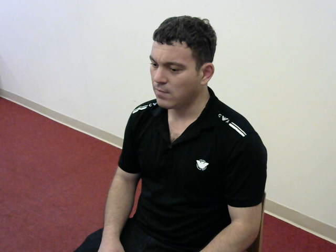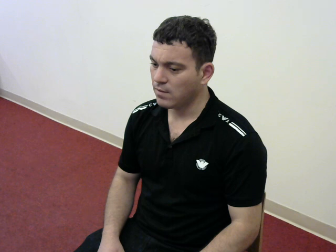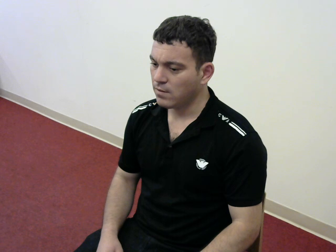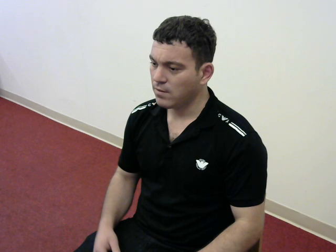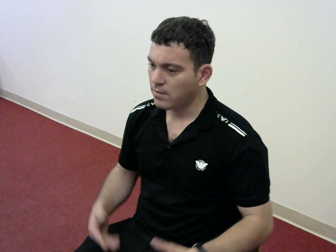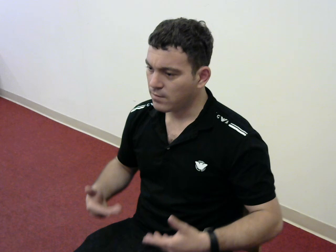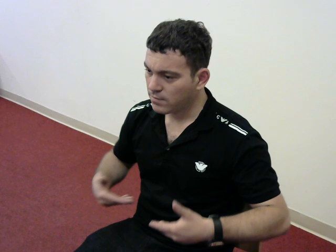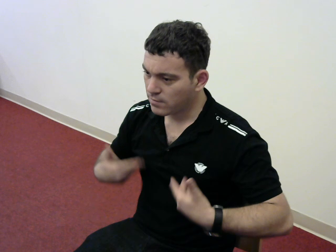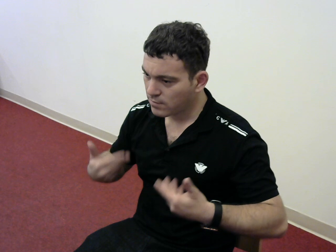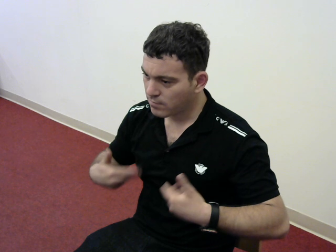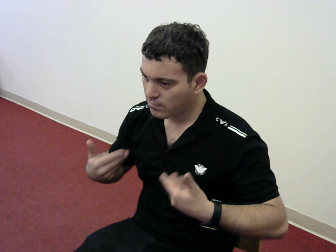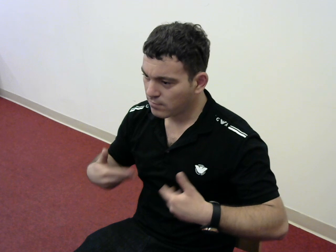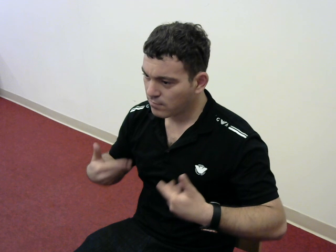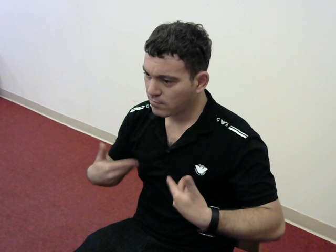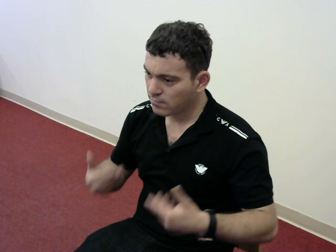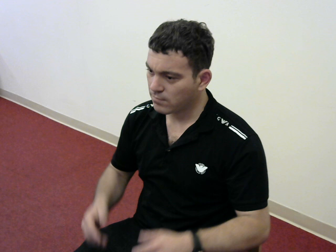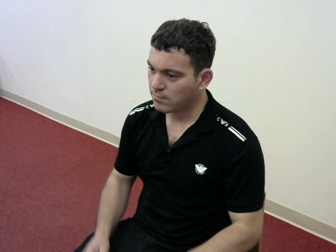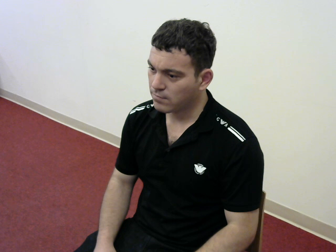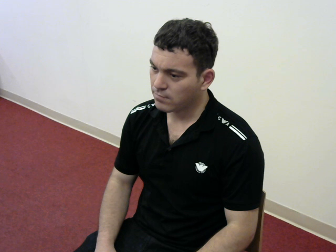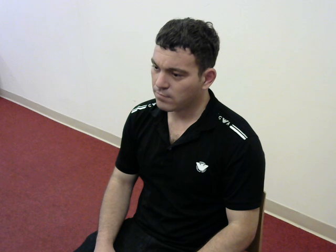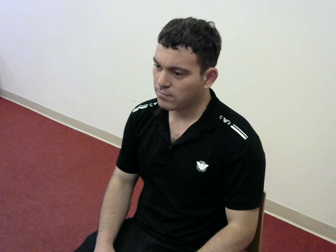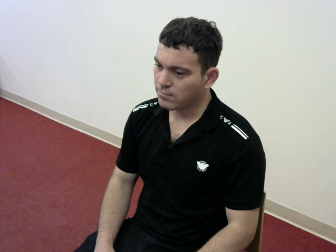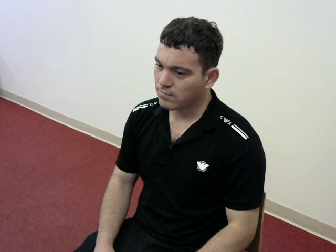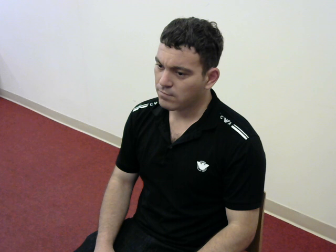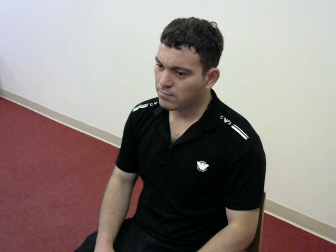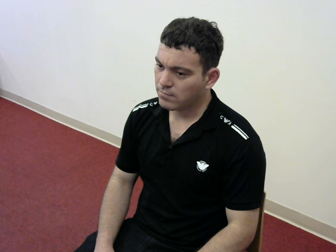Salam